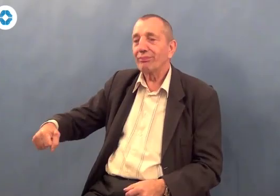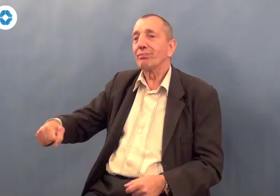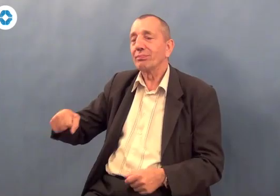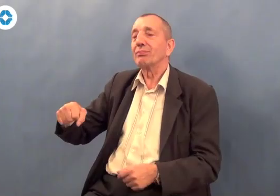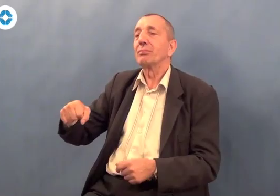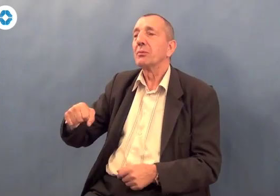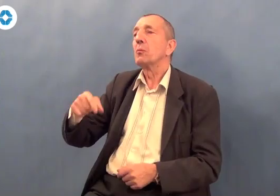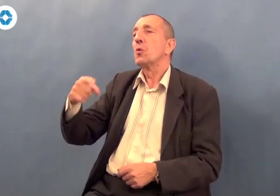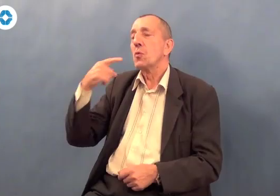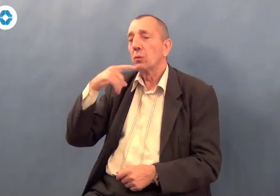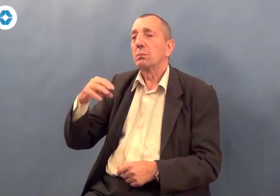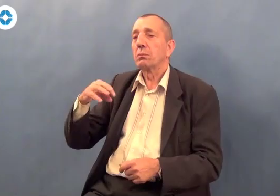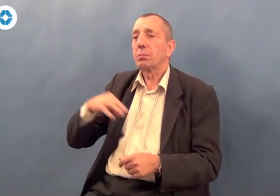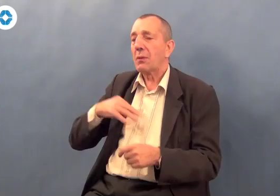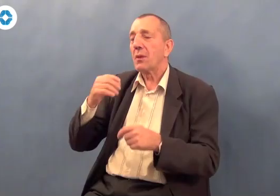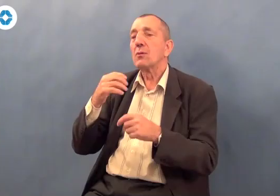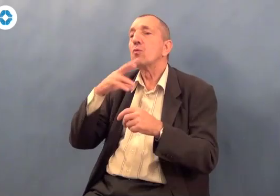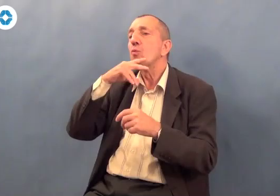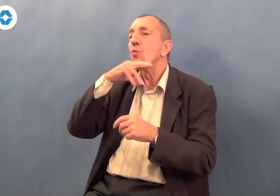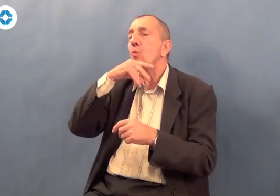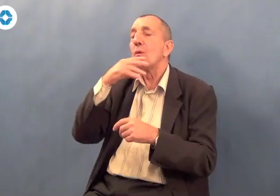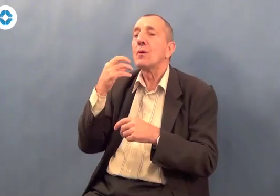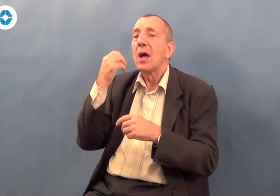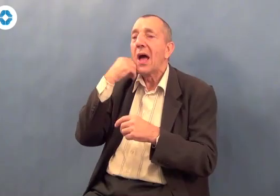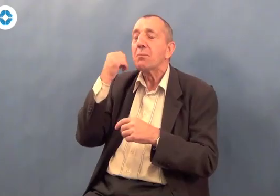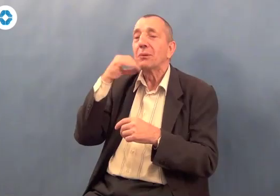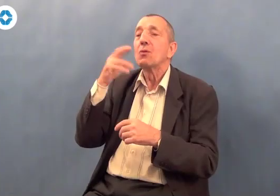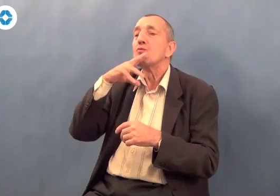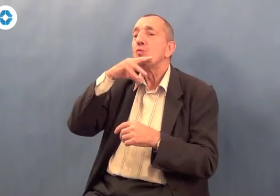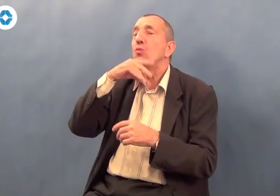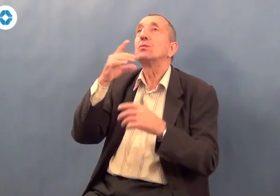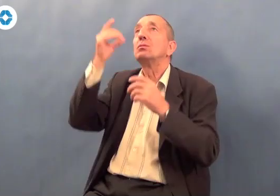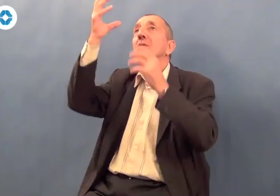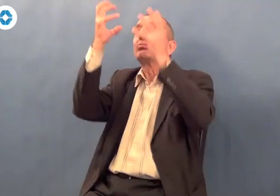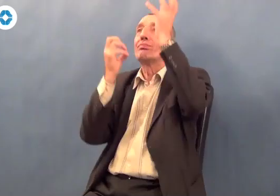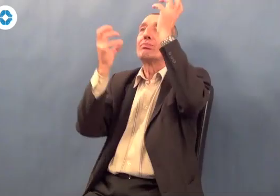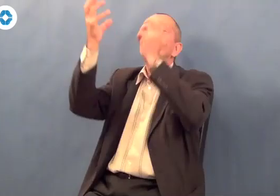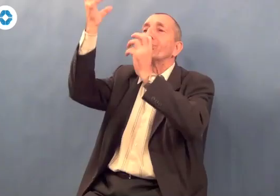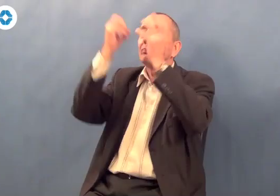Zauważa, że pan zrywa gruszki i jabłka, a nie, same gruszki.